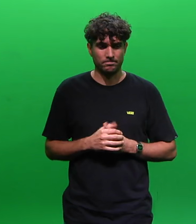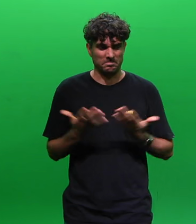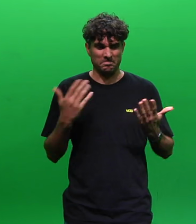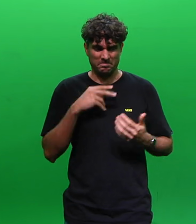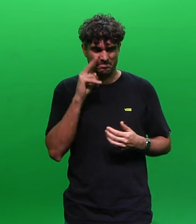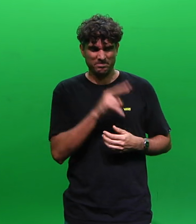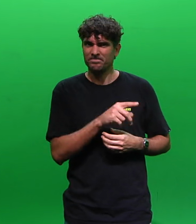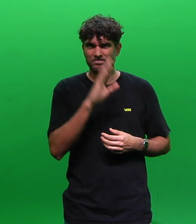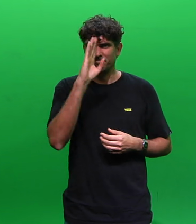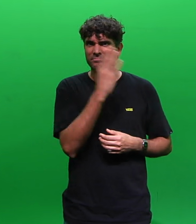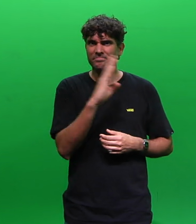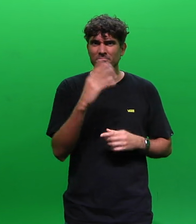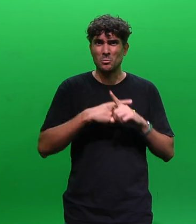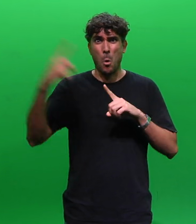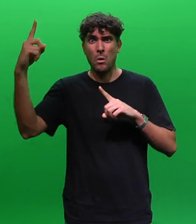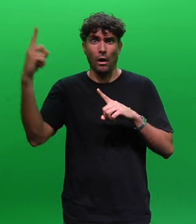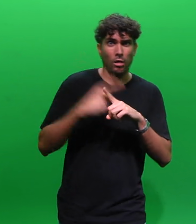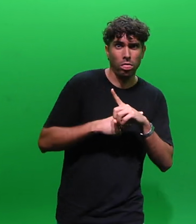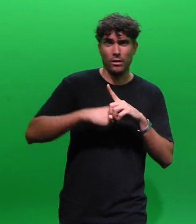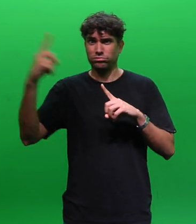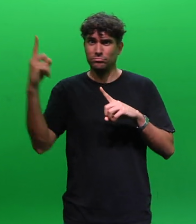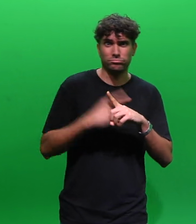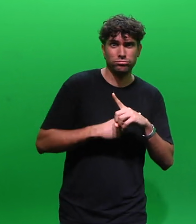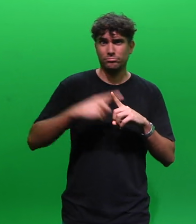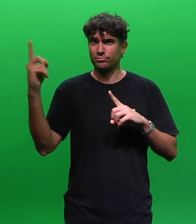Veig que la temperatura varia molt, de vegades té molta febre i de vegades la temperatura baixa molt.